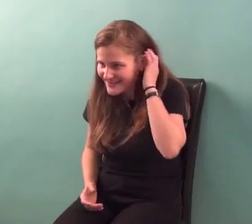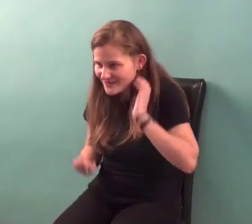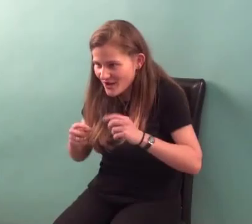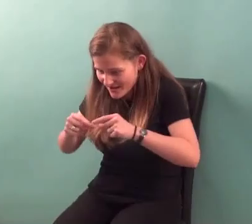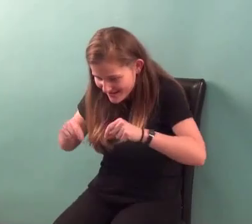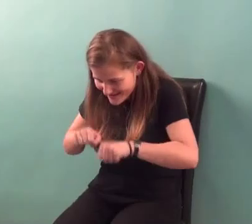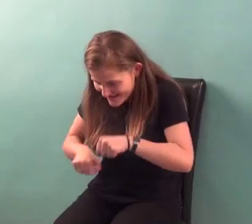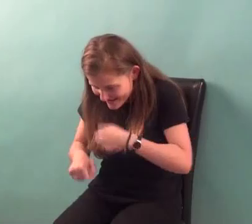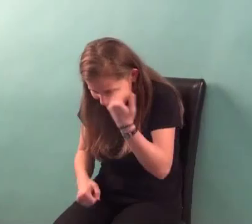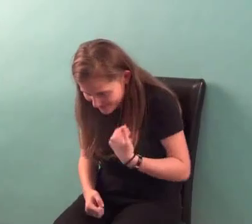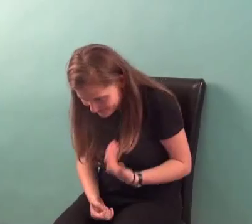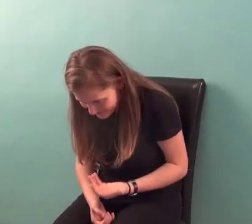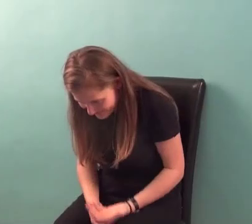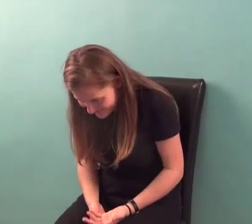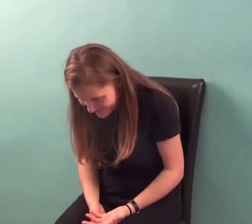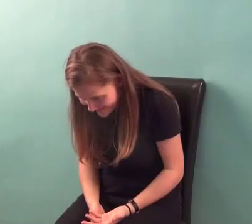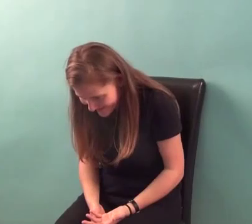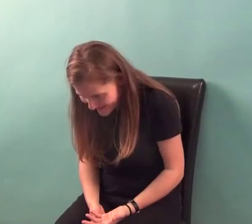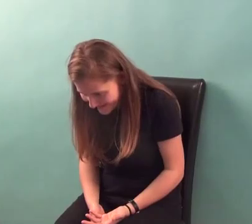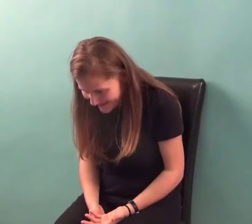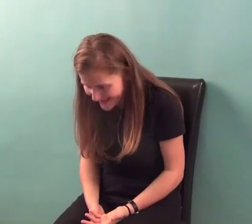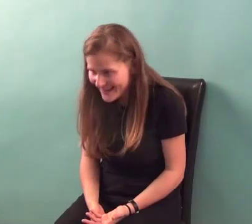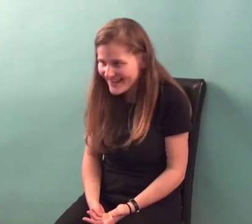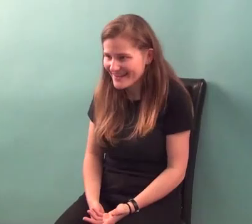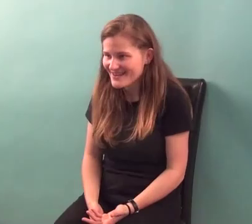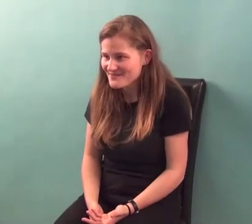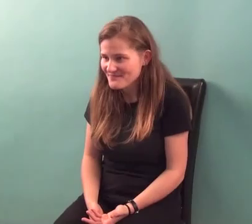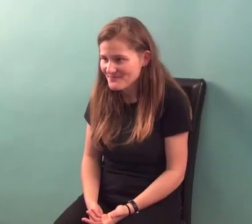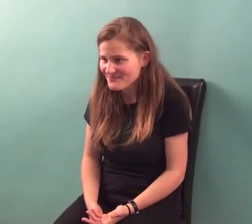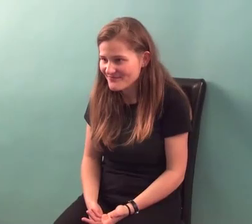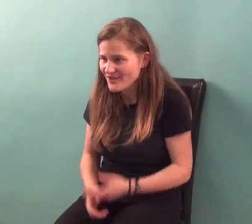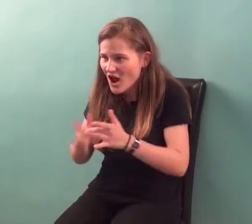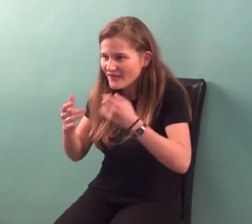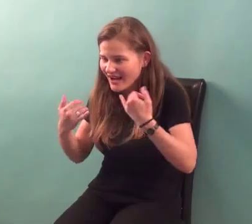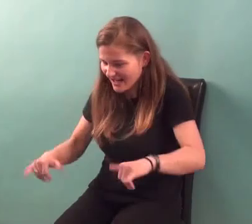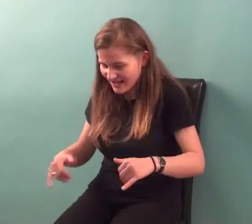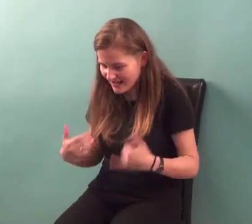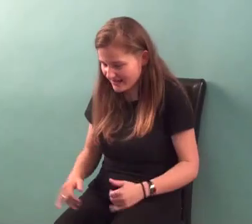Jest pedał rowerowy, nie wiem, ale to coś innego niż rower.